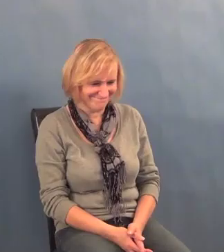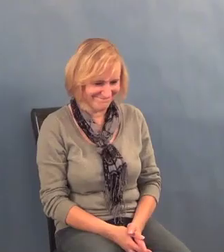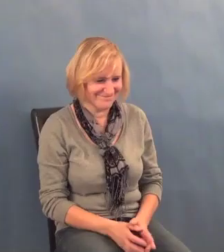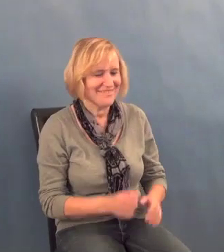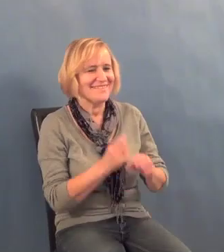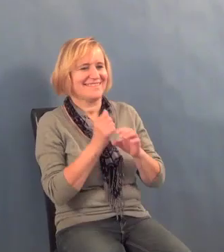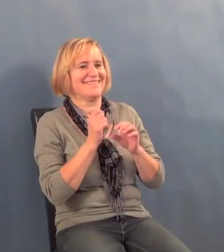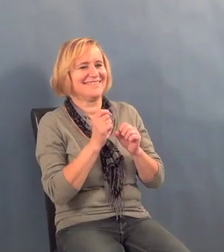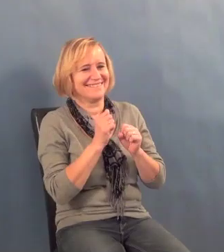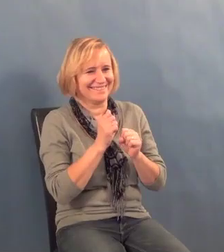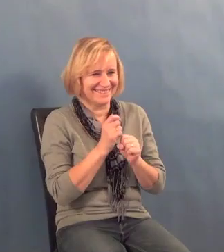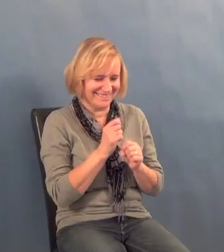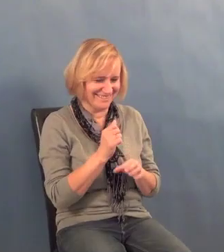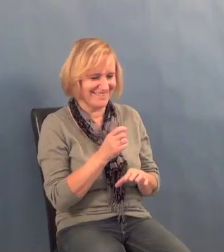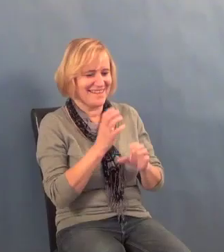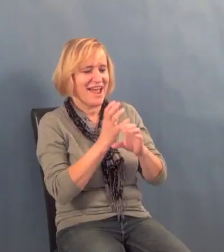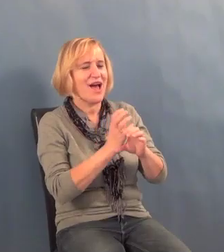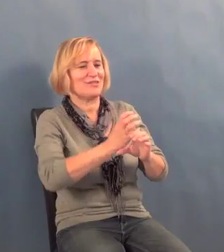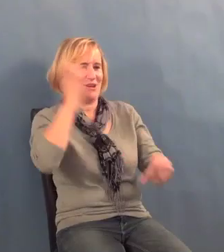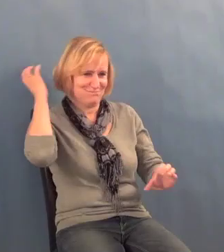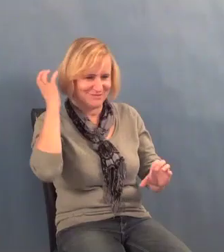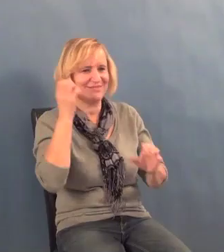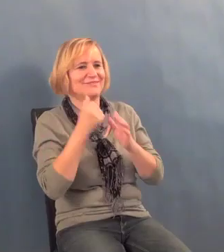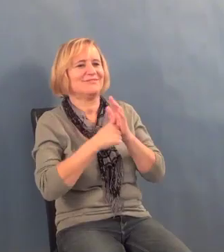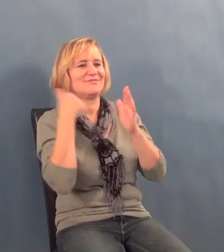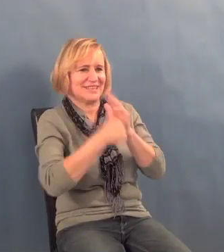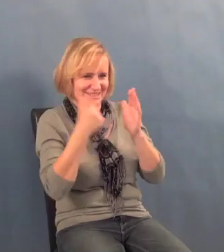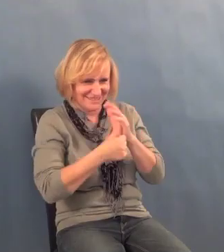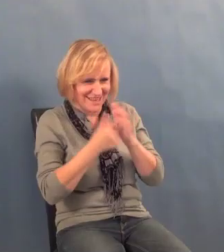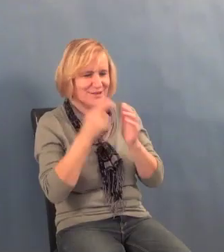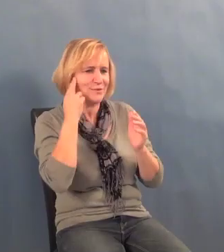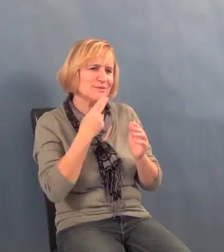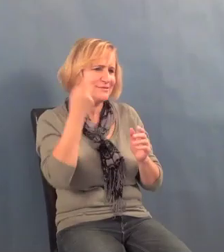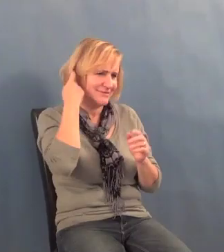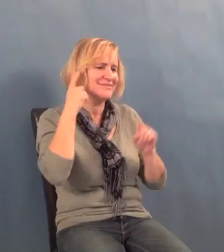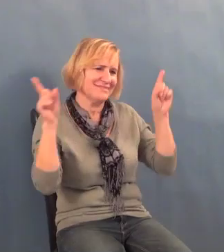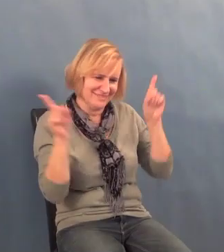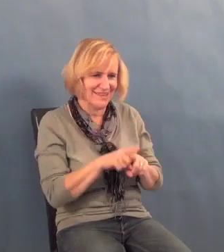W autobusie wycieczkowym są osoby głuche i również osoby słyszące.